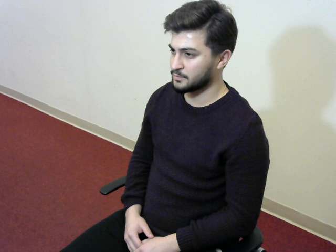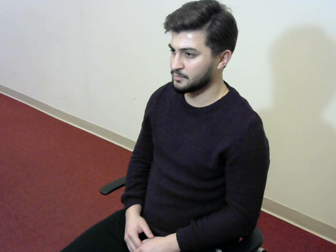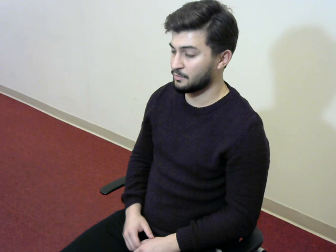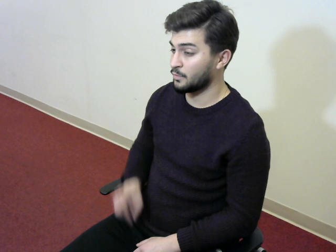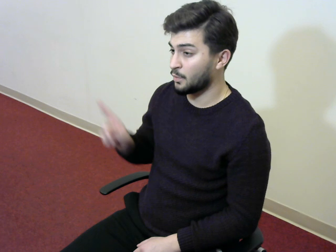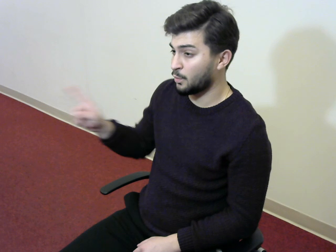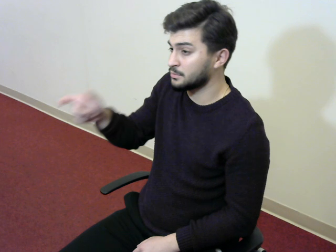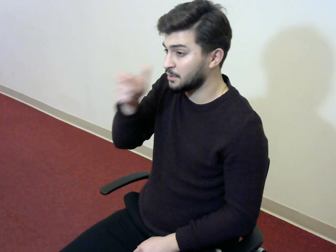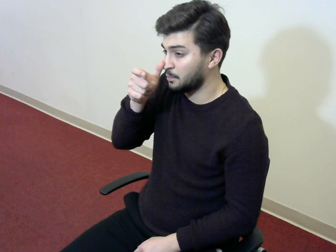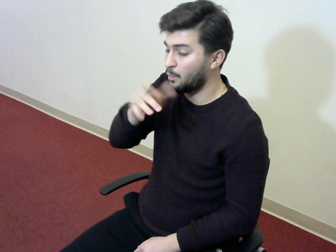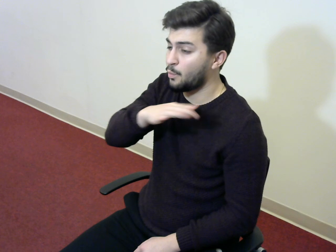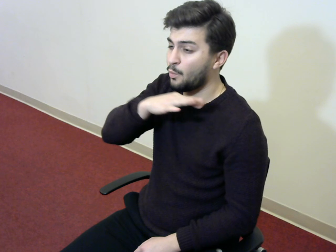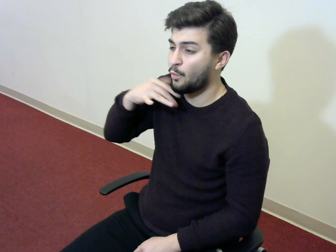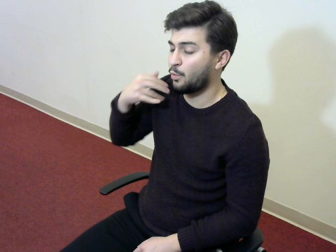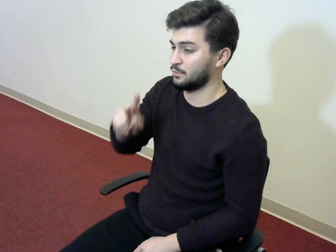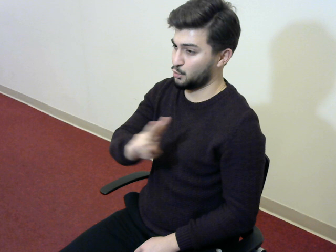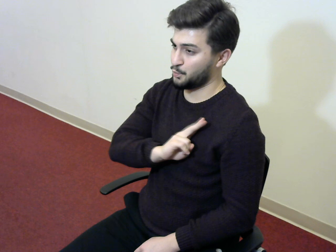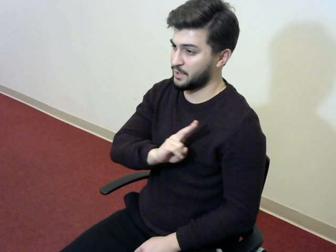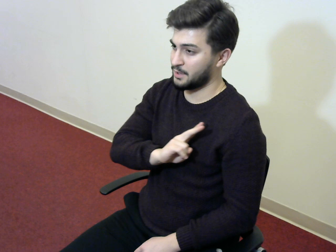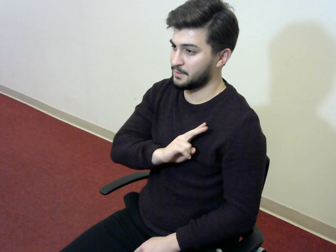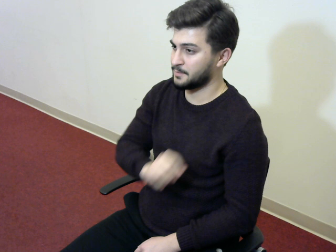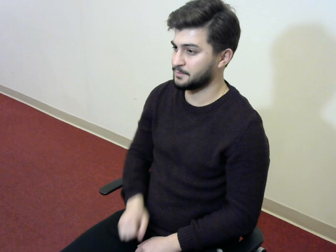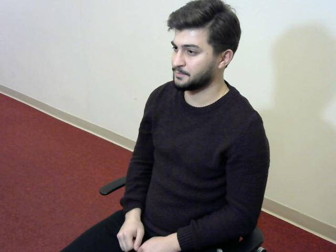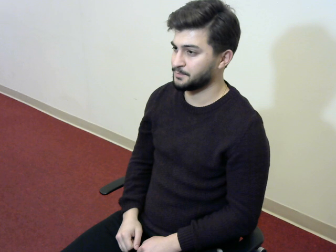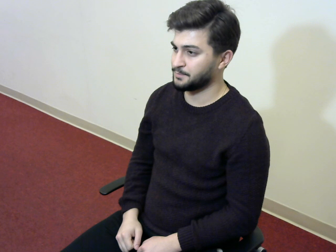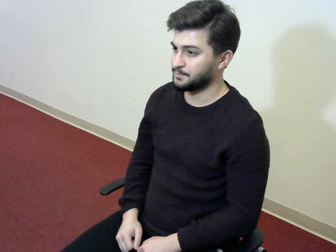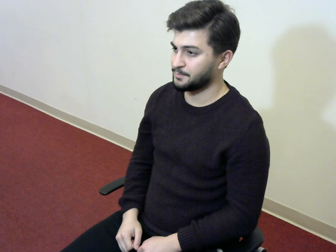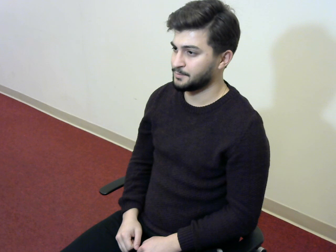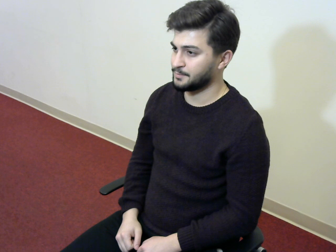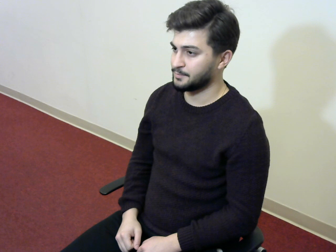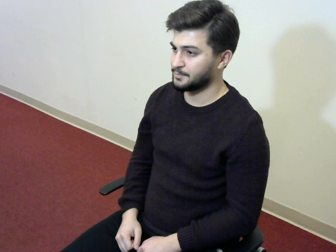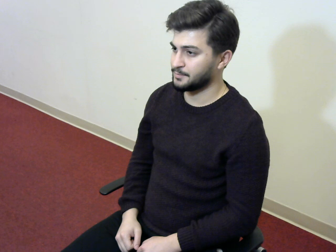O itləri çox sevir